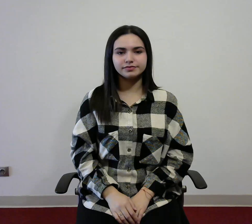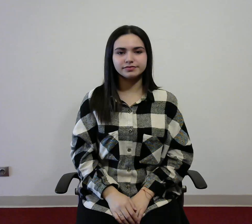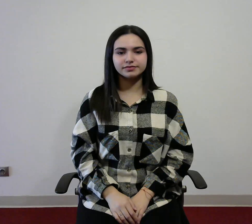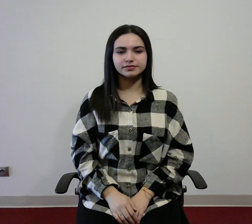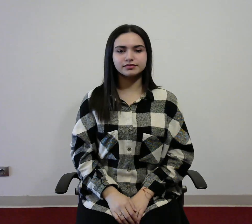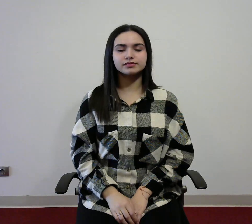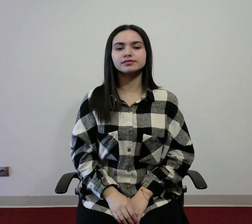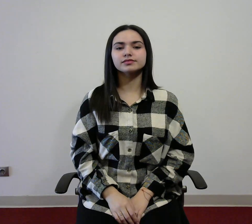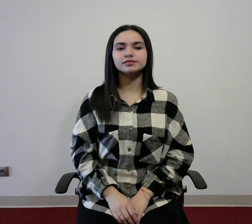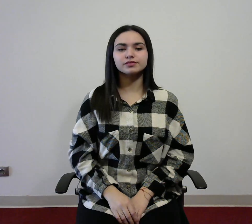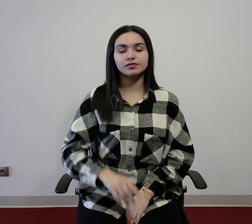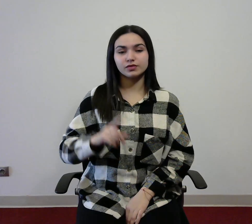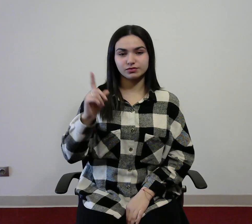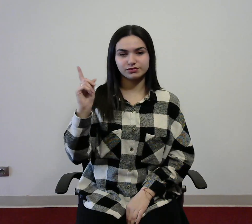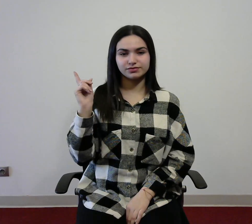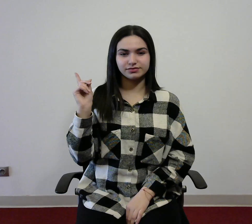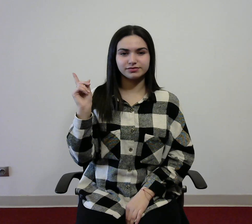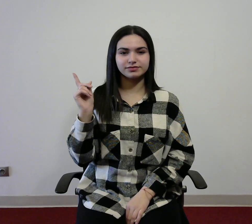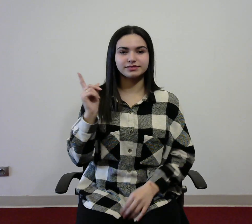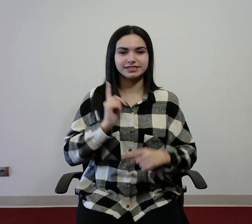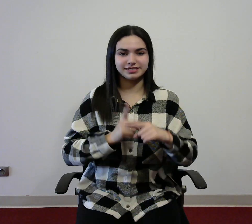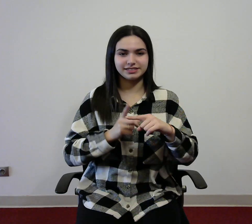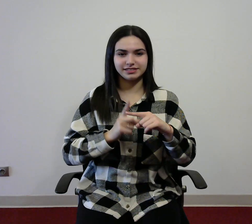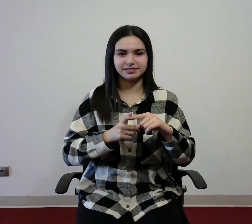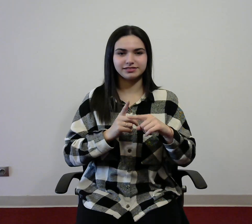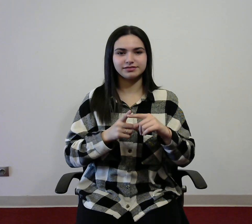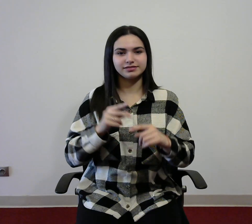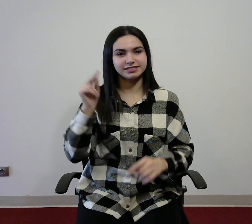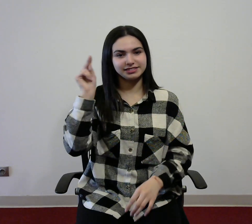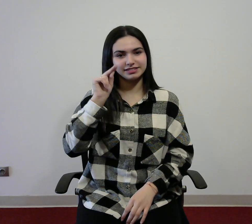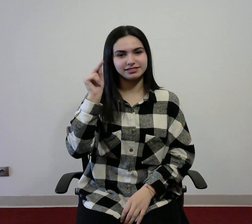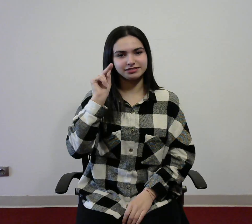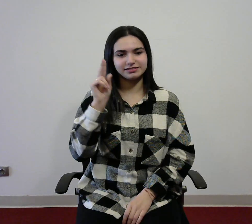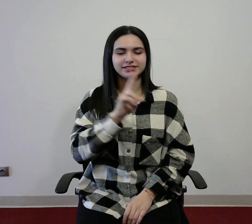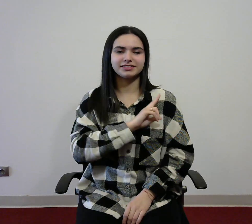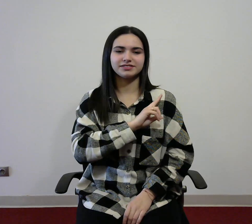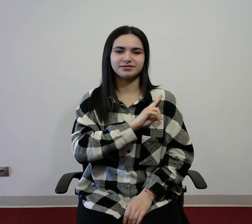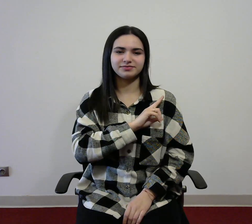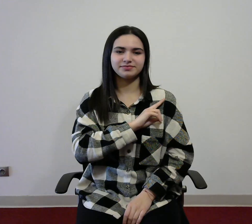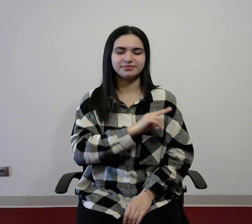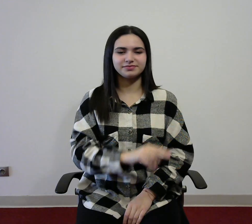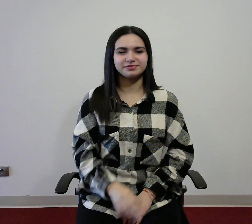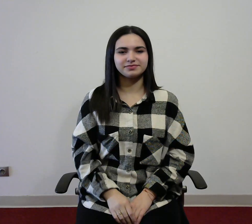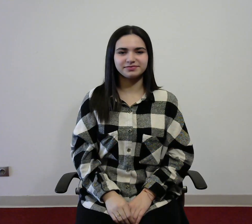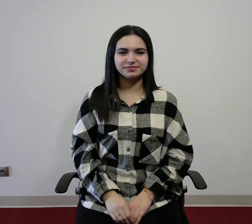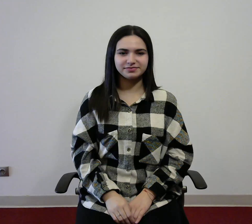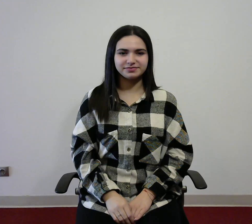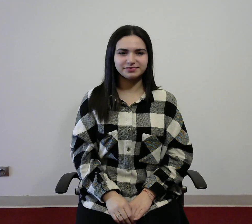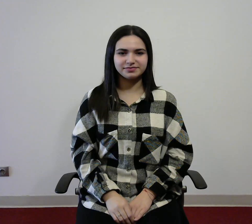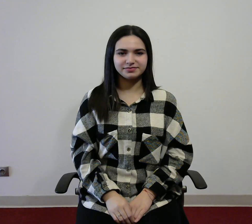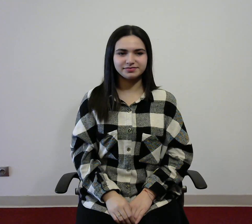O riyazi dərsləri sevir